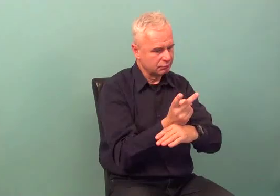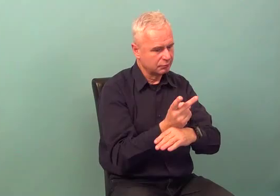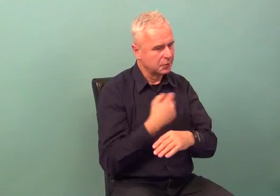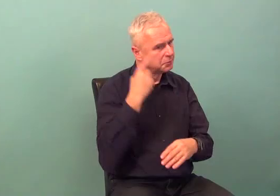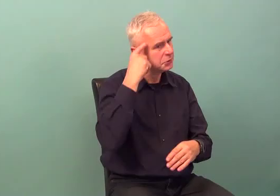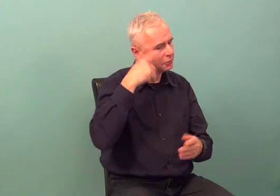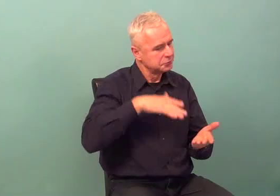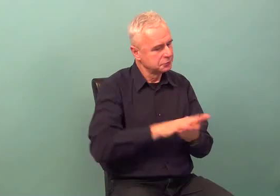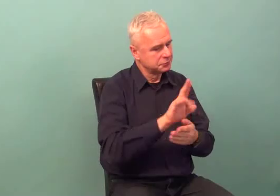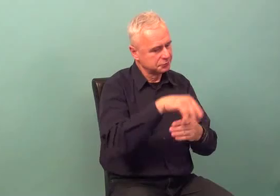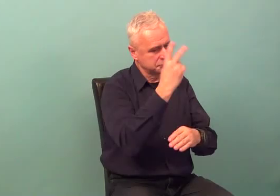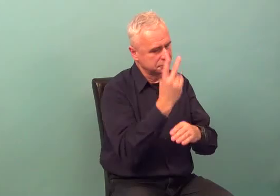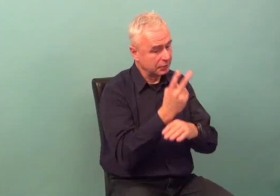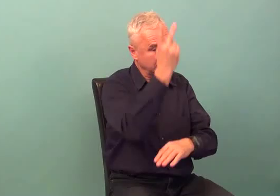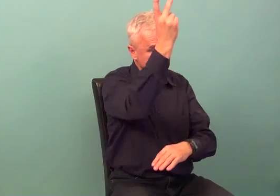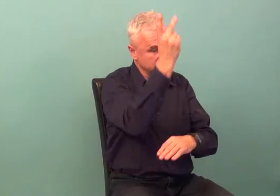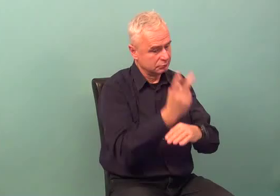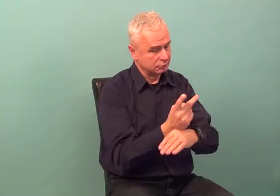Myślę, że jest śliska nawierzchnia, to dlatego pokazuje, że człowiek upada do góry nogami.